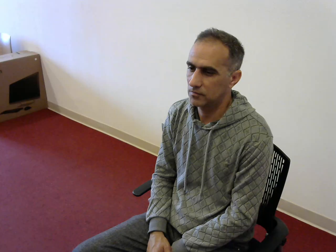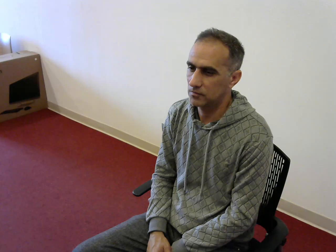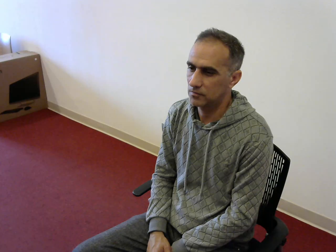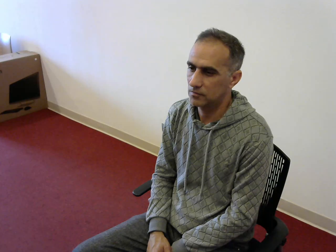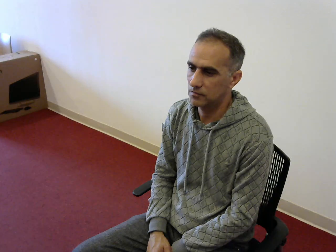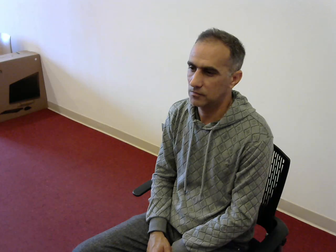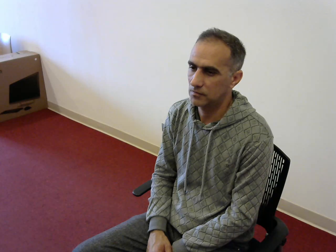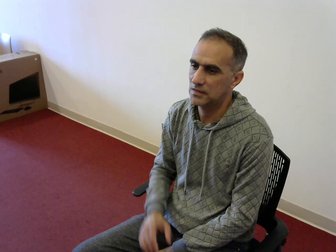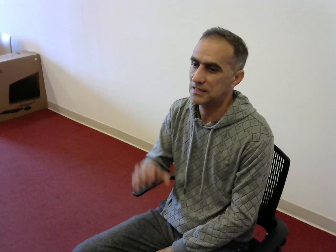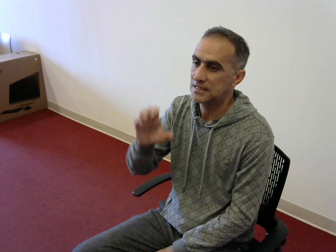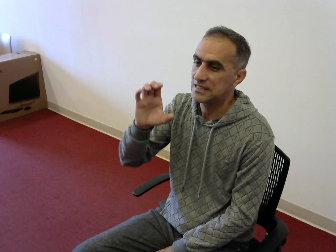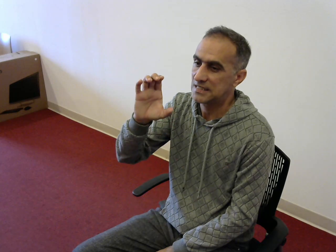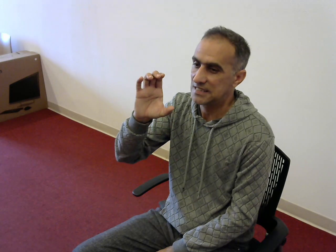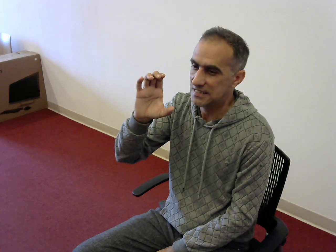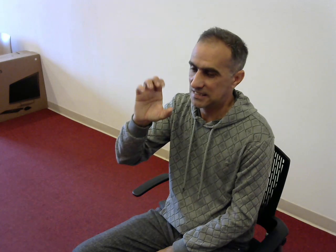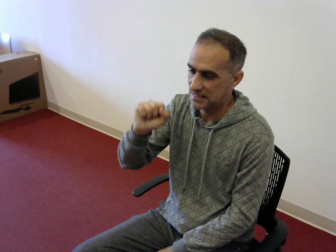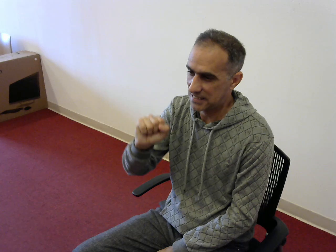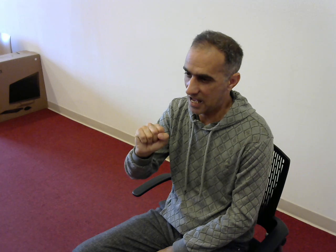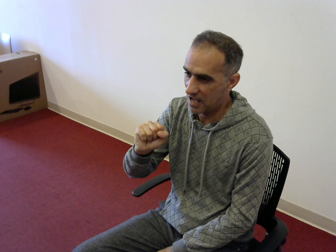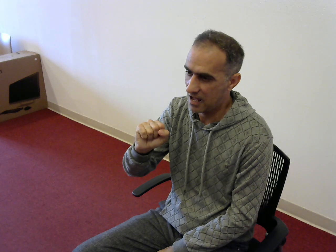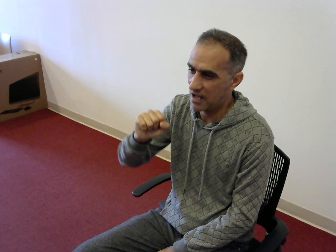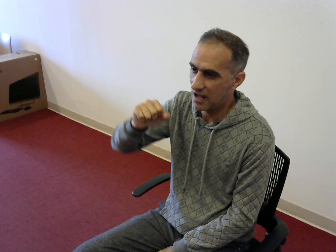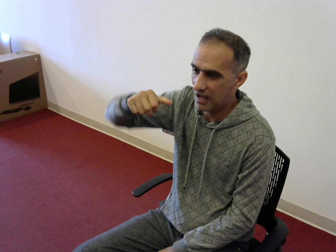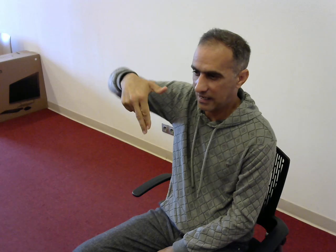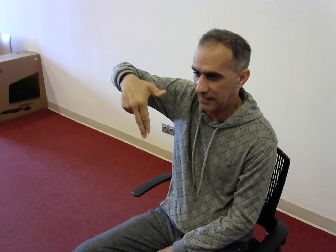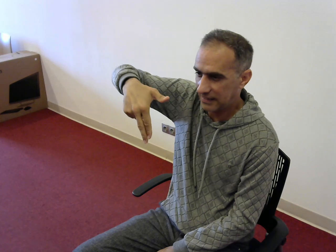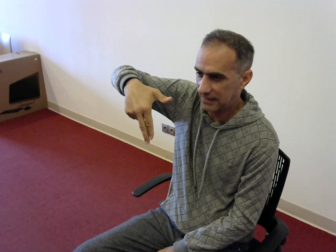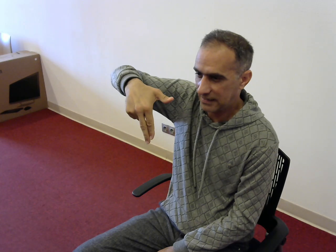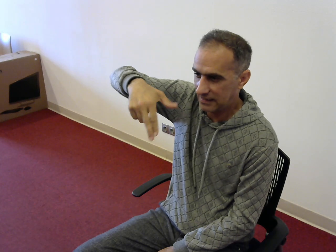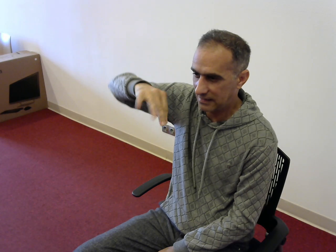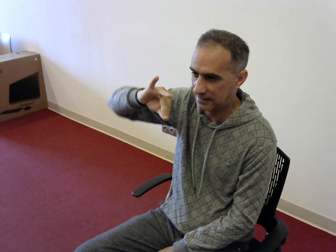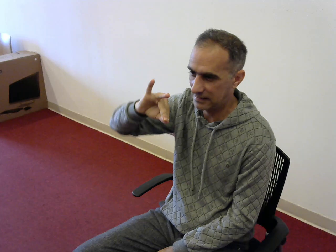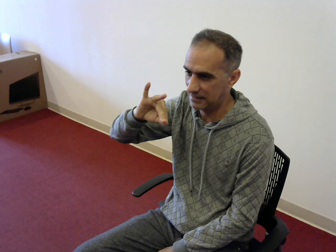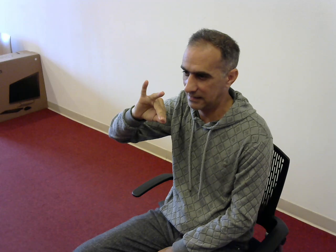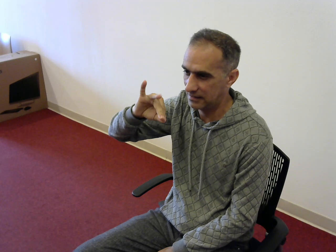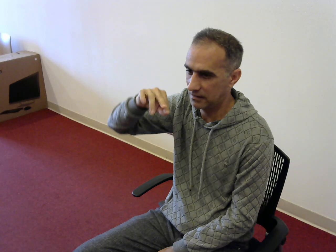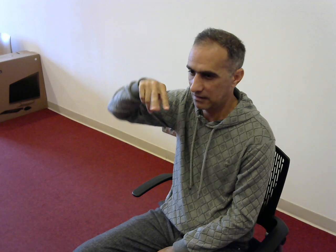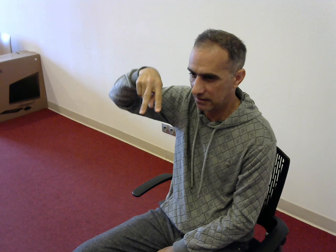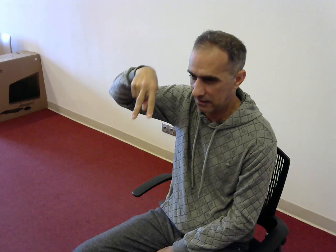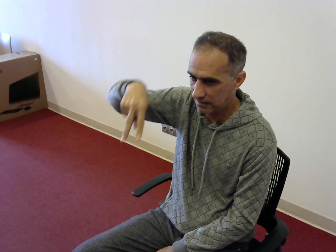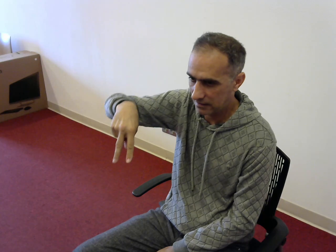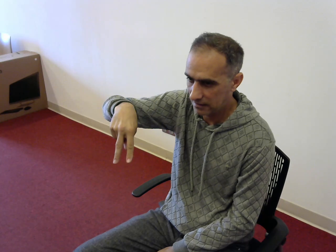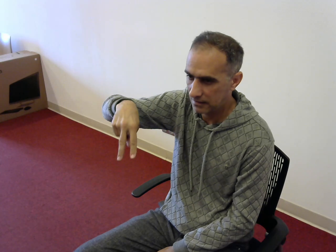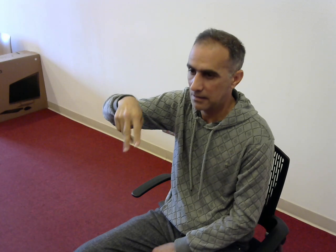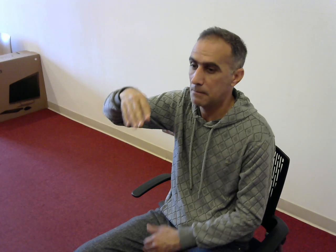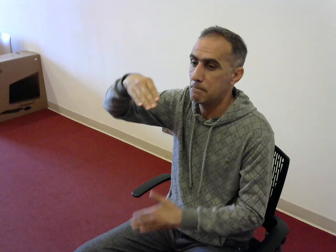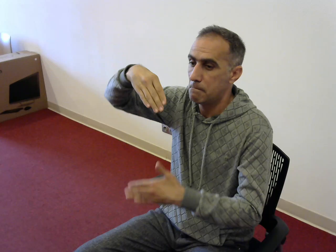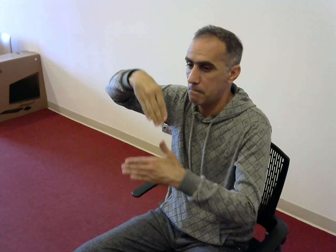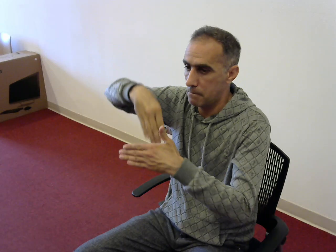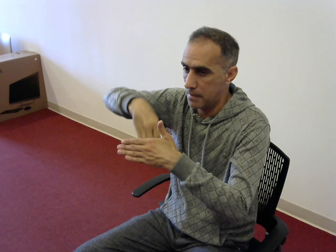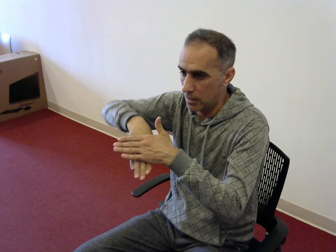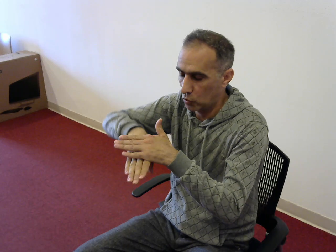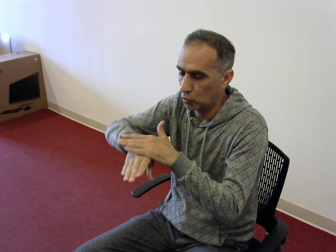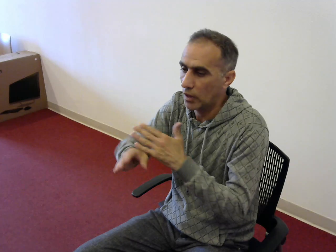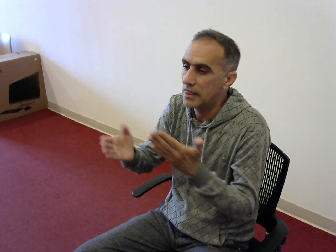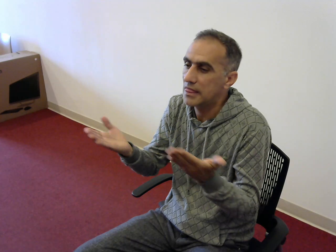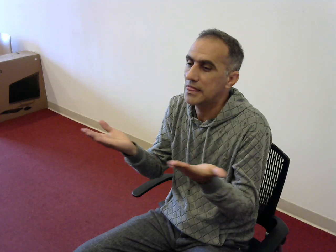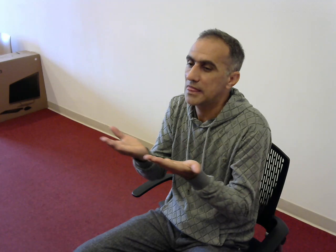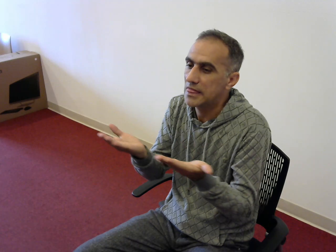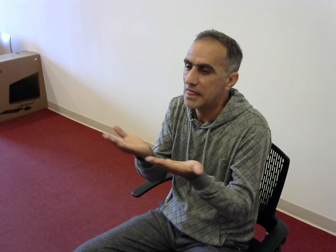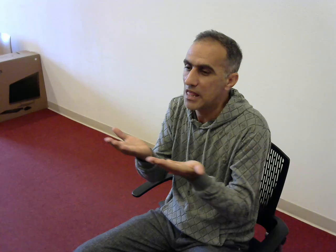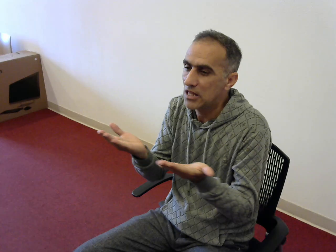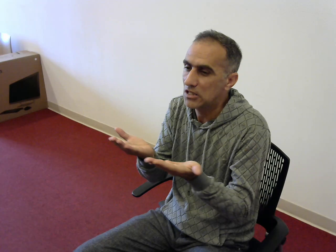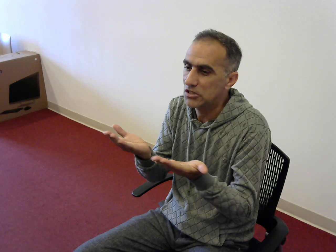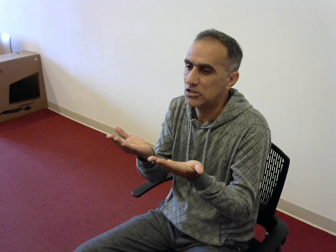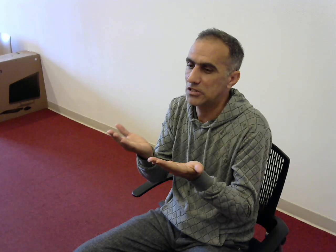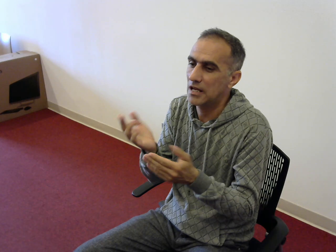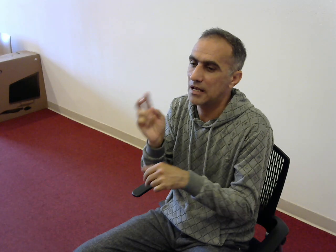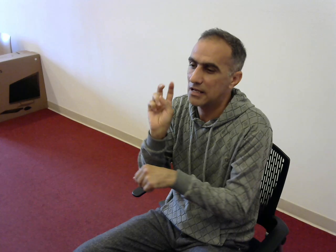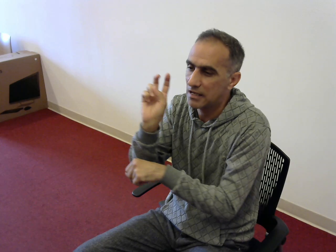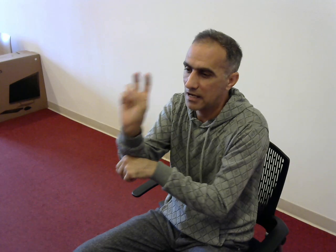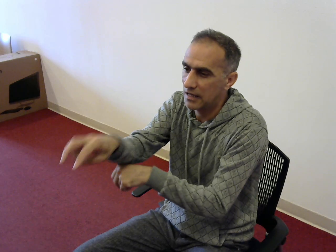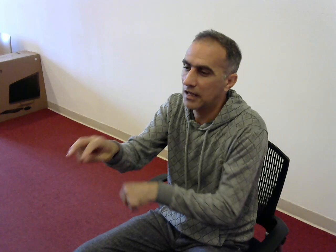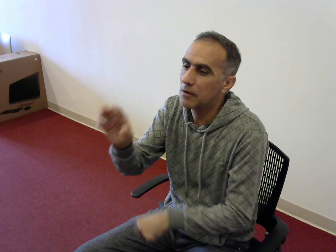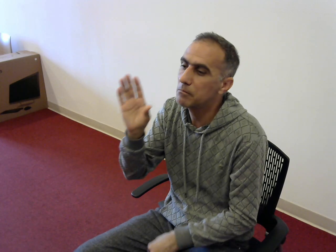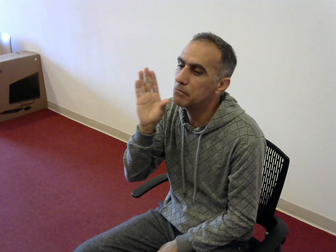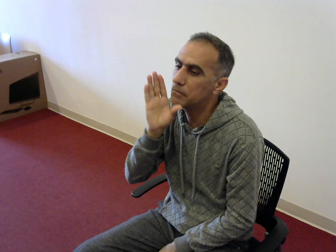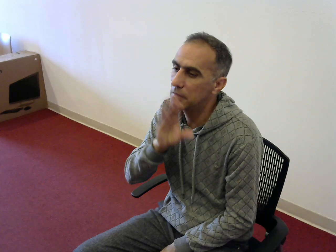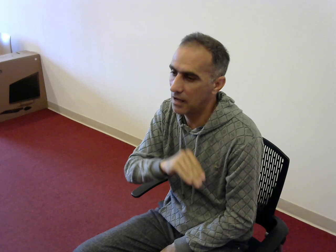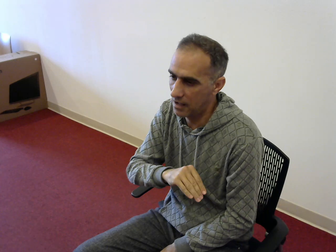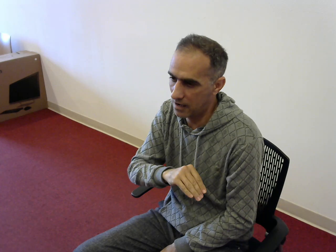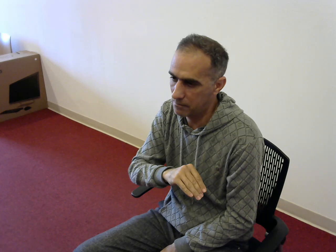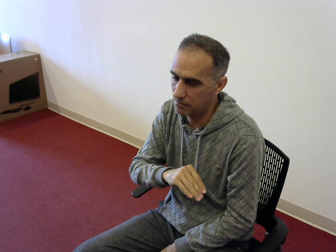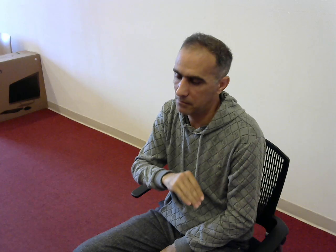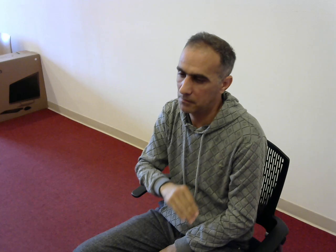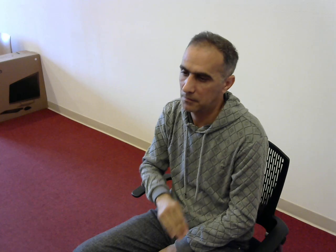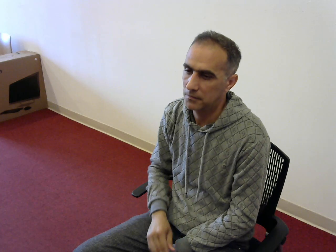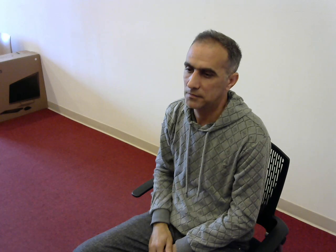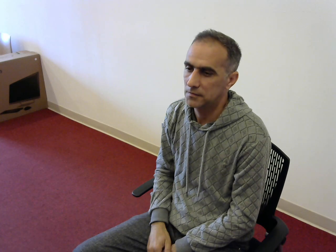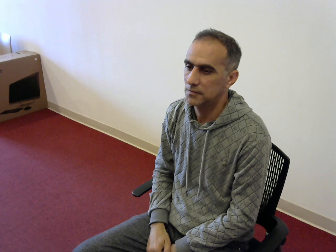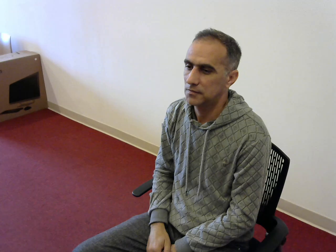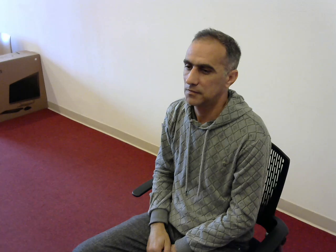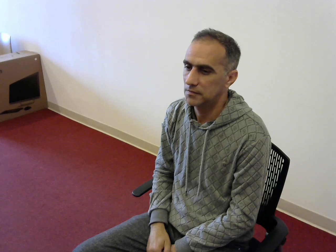Sahil metrosuna necə gedə bilərəm?